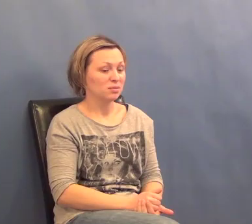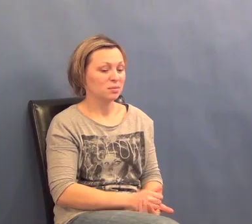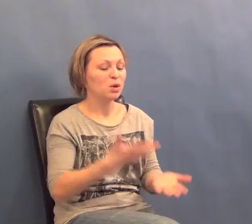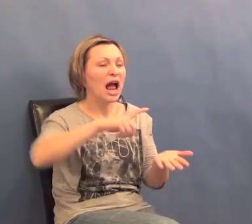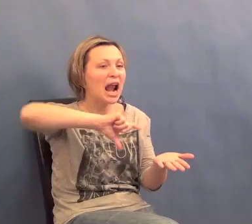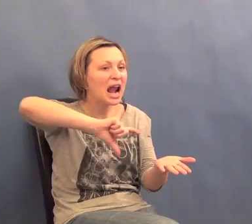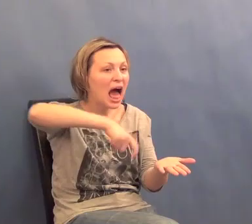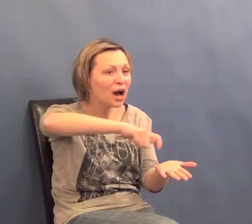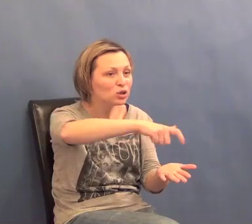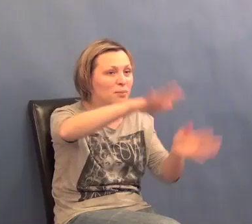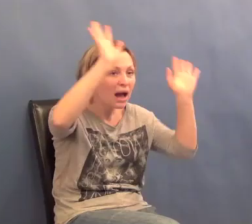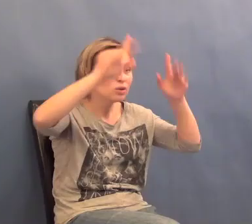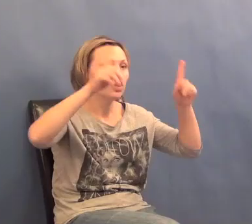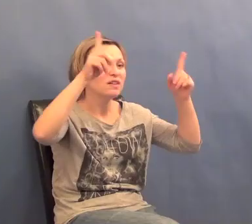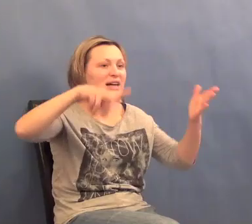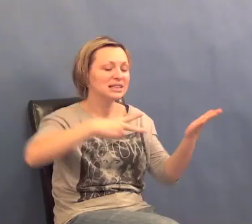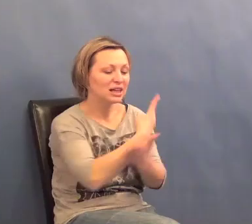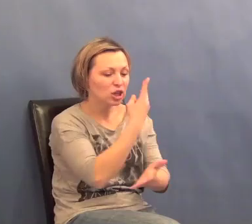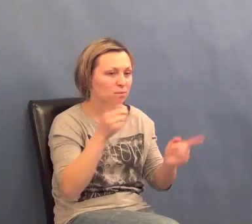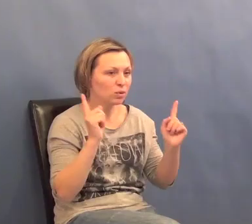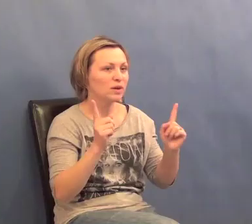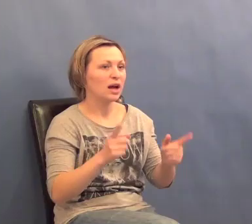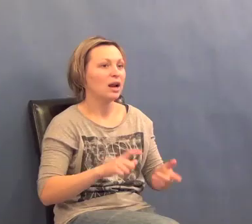Glazura odpada, więc uwaga, jest ślisko.